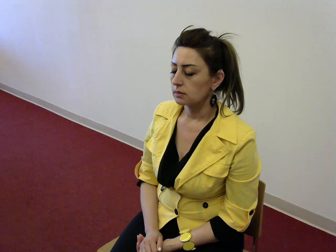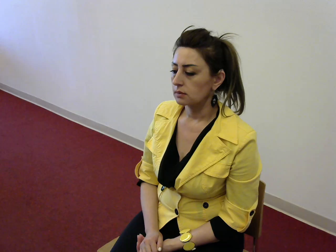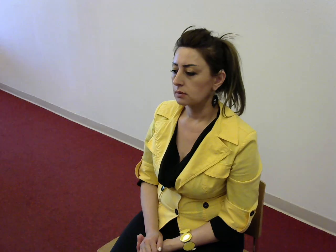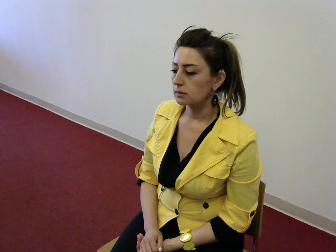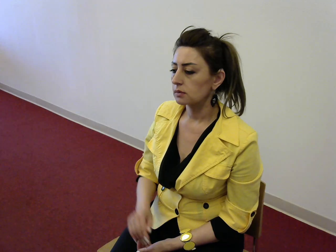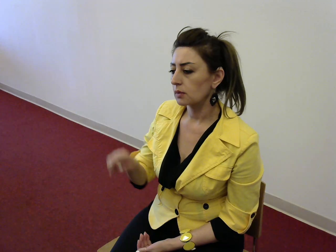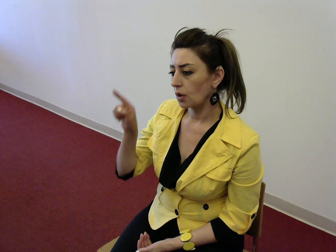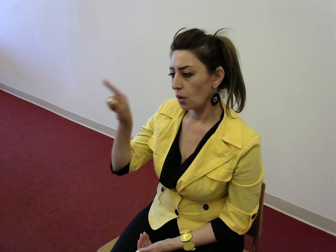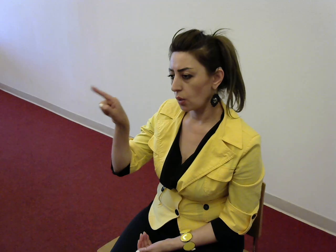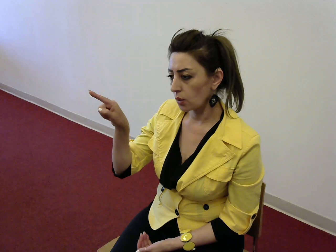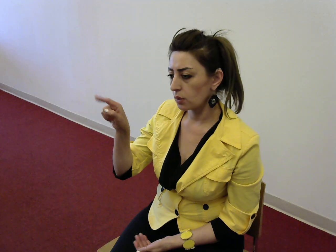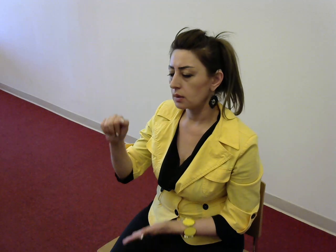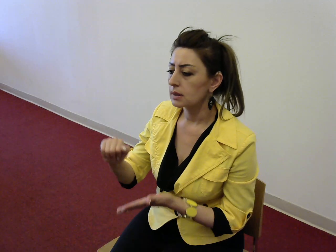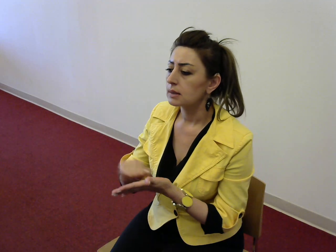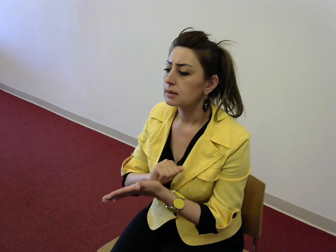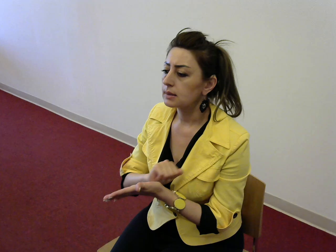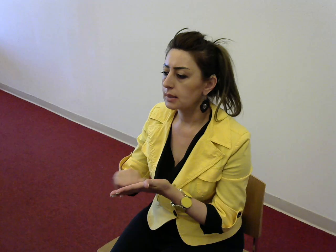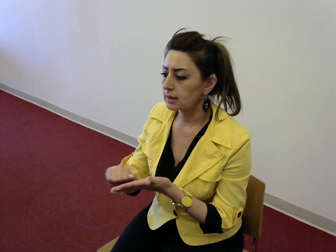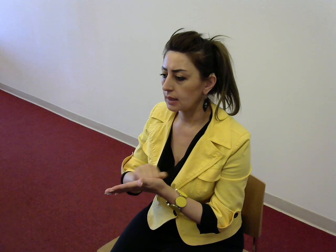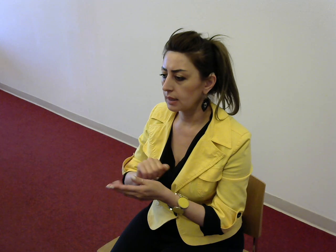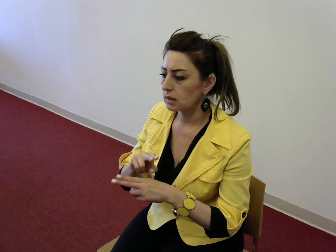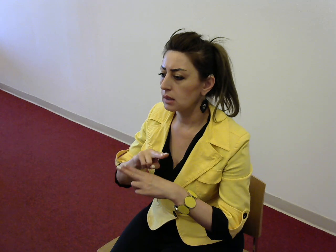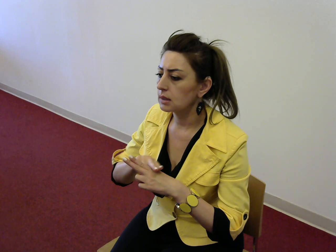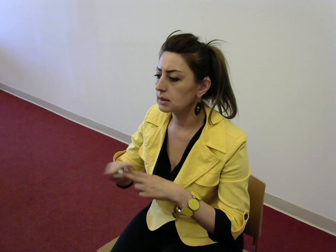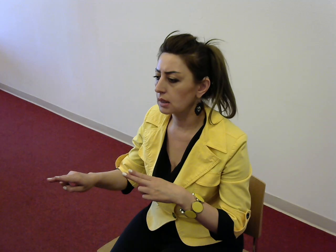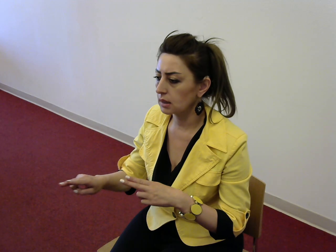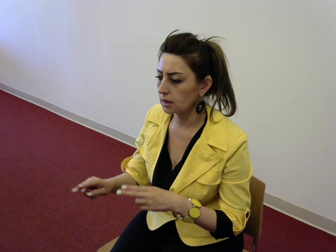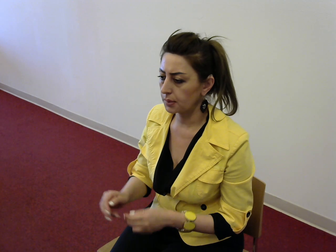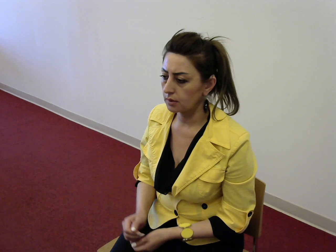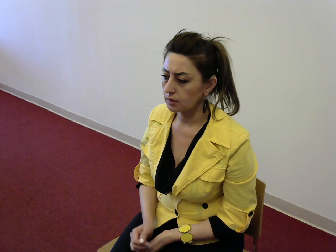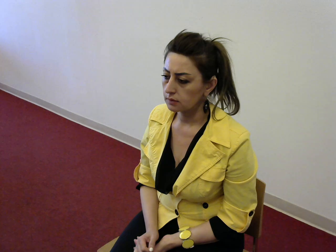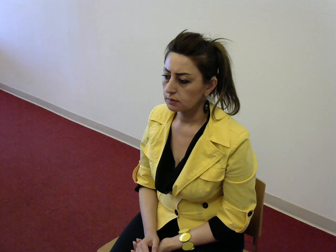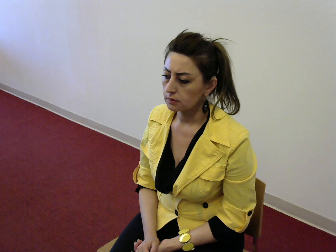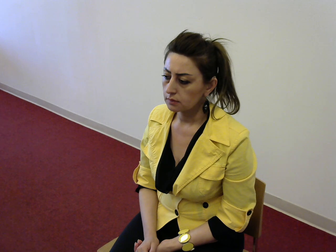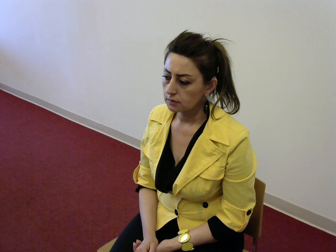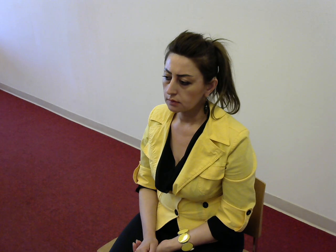O sənədlərini itirib